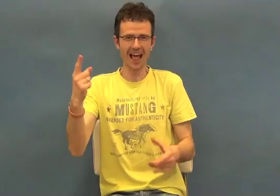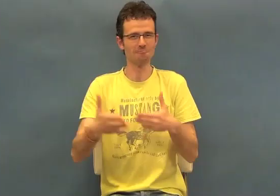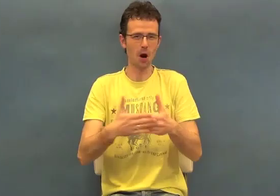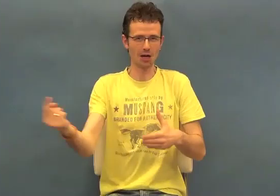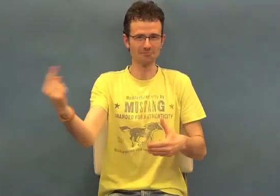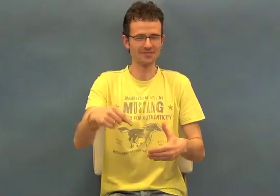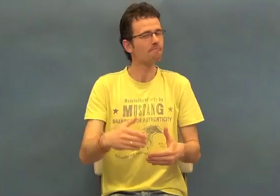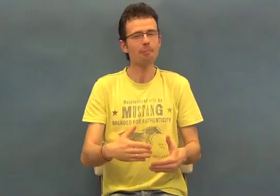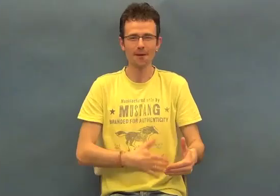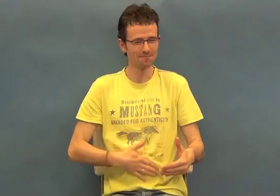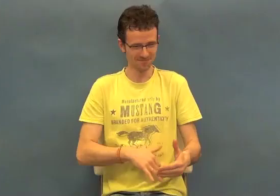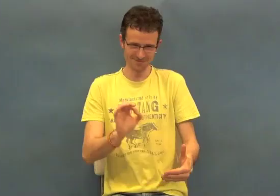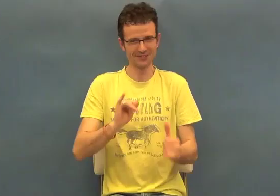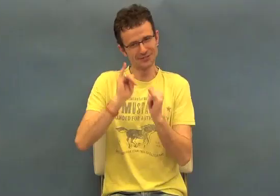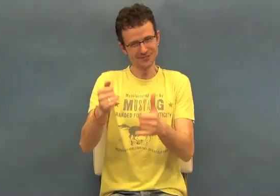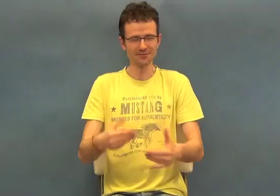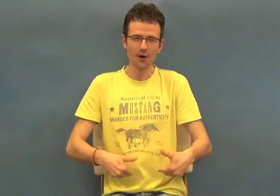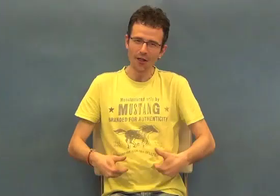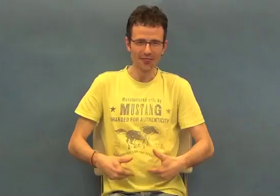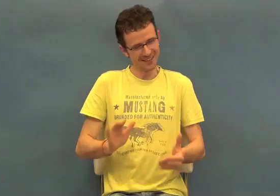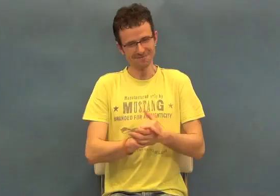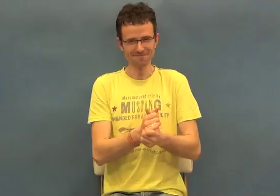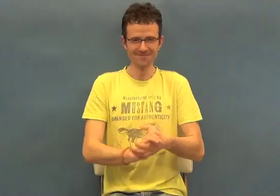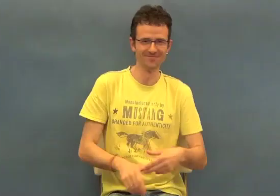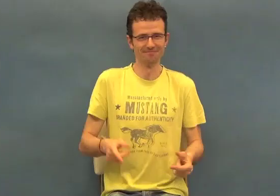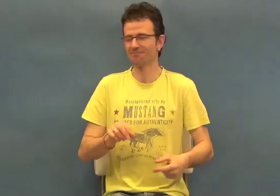Zaraz przyjdzie głodny mąż i chciała mu dogodzić smacznymi jabłkami.